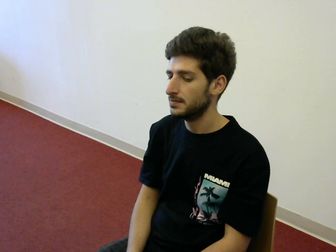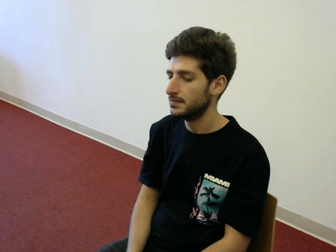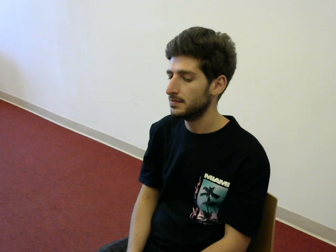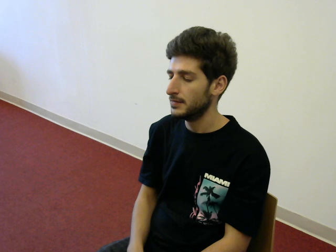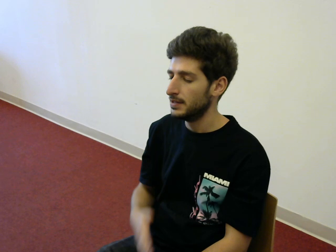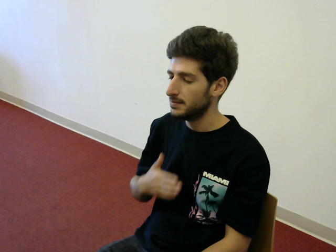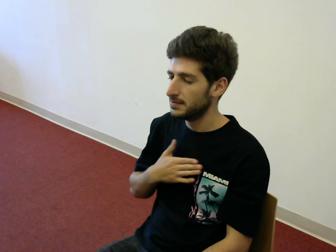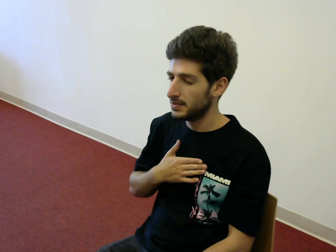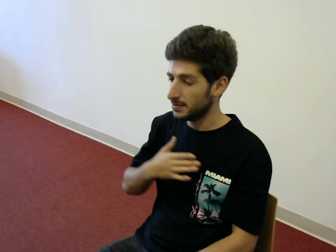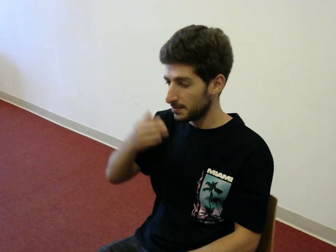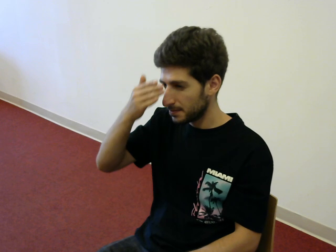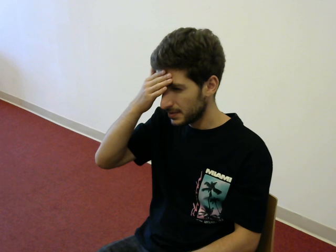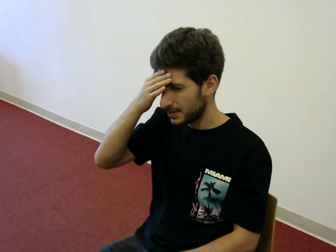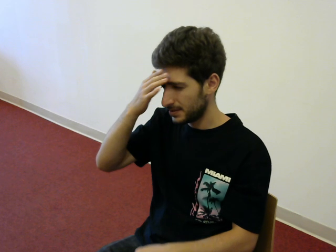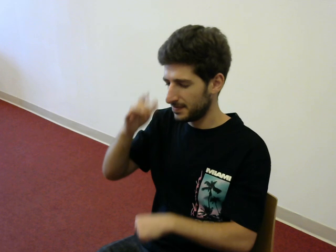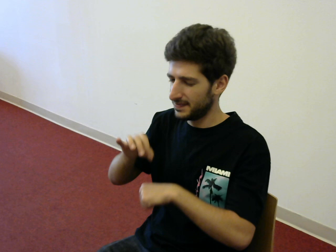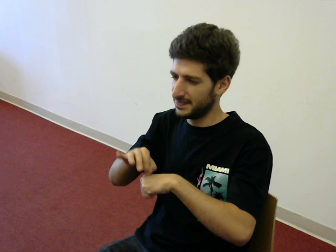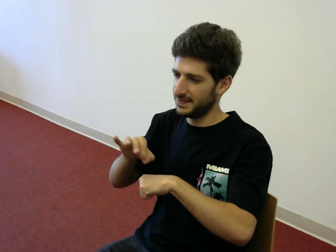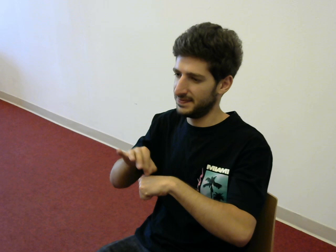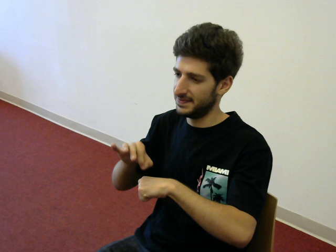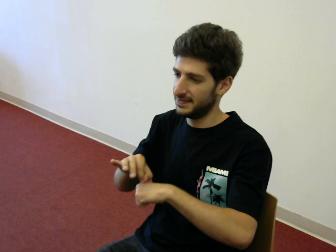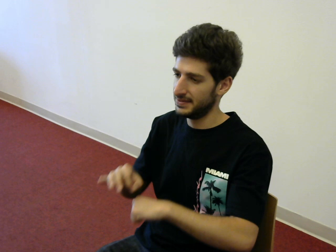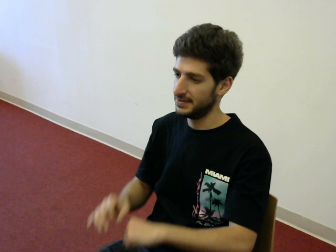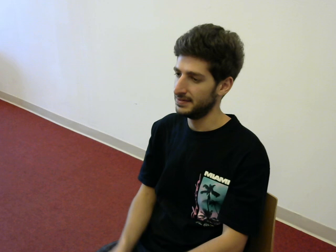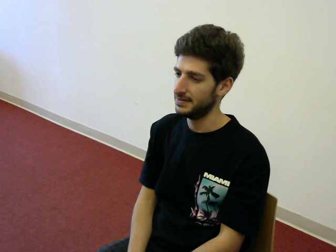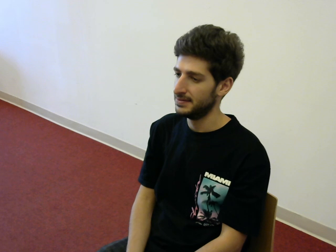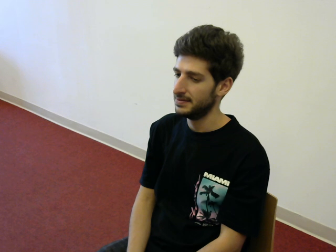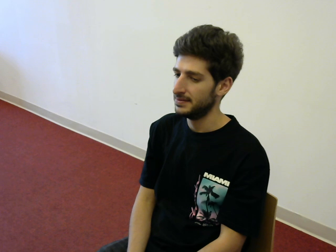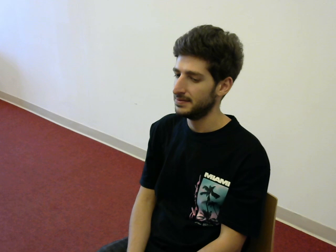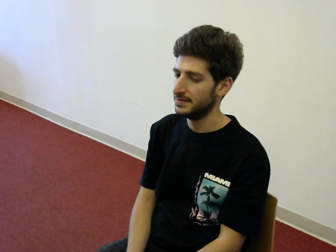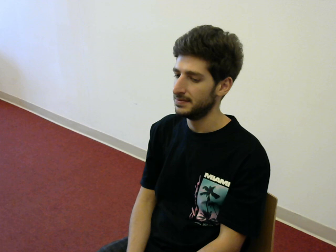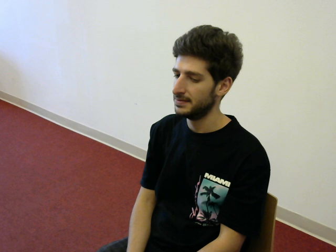Mənim başım ağrıyır